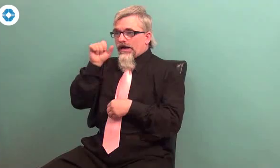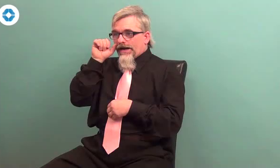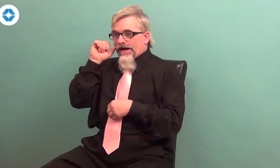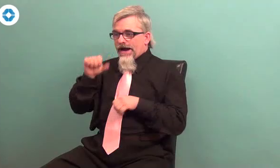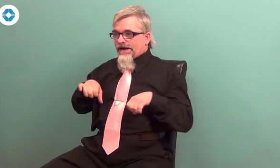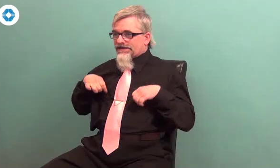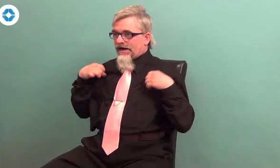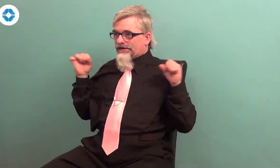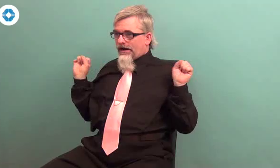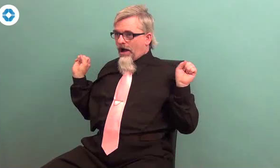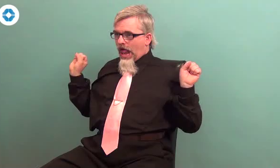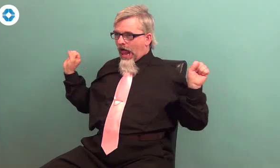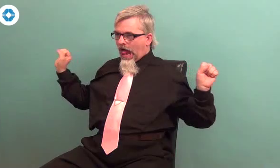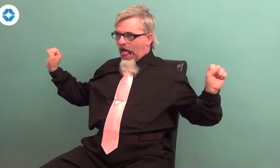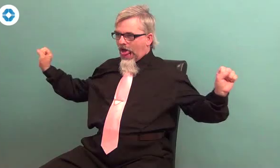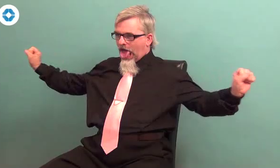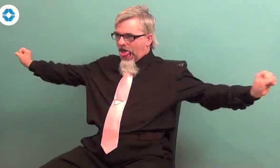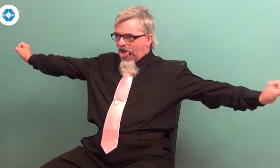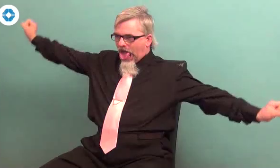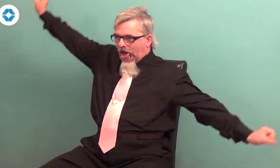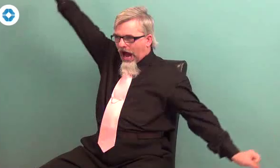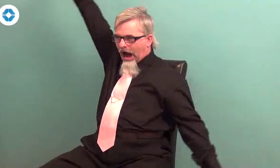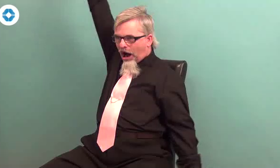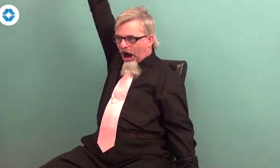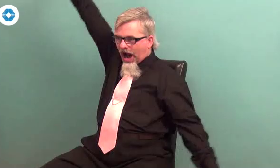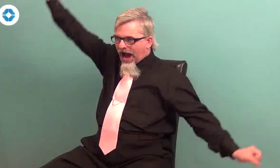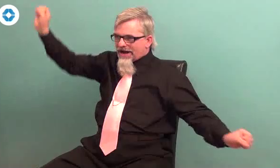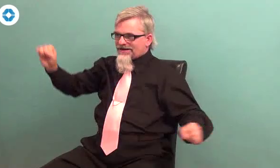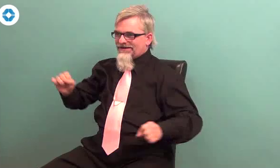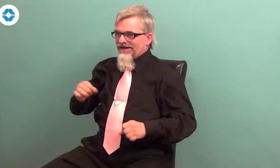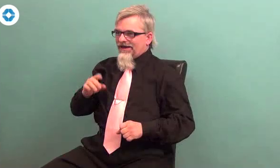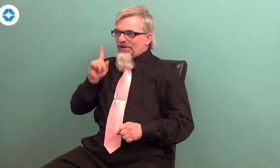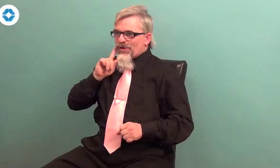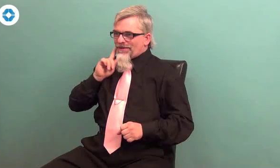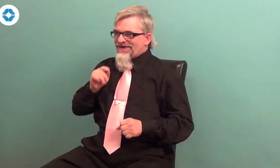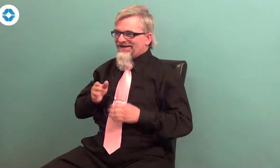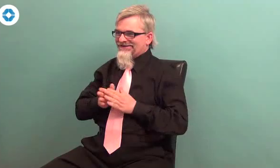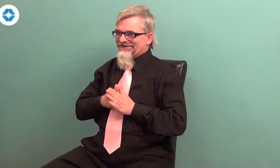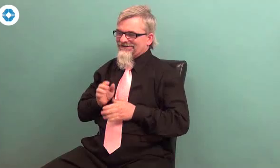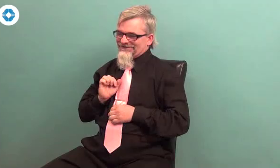Rano chłopiec się budzi, przeciąga się i zagląda do słoja.